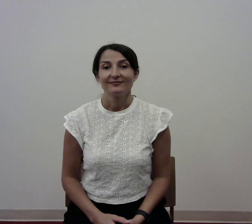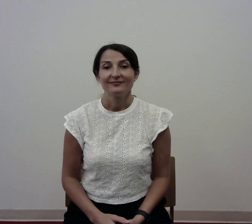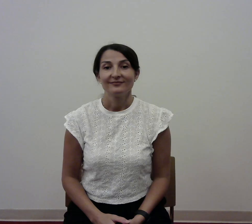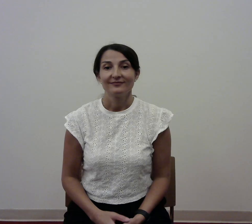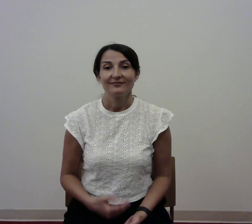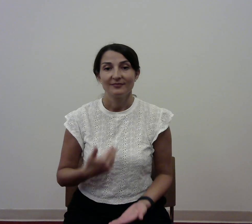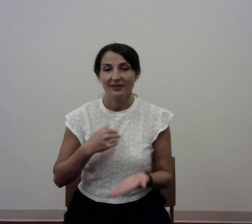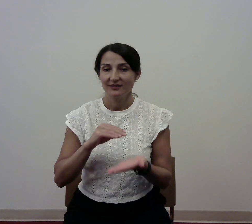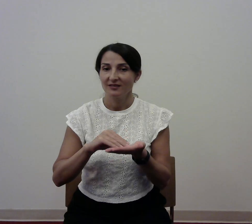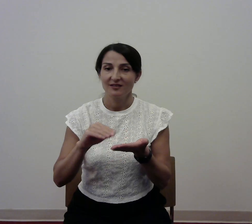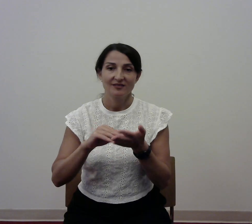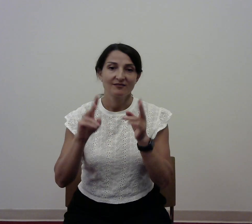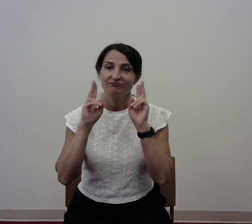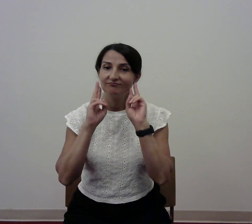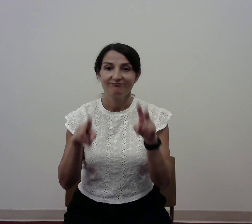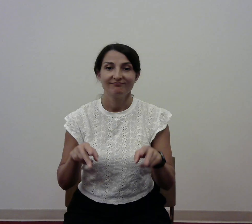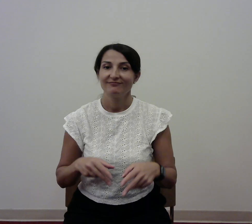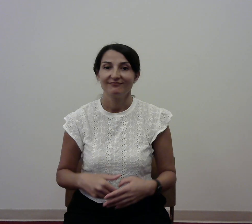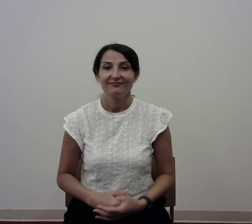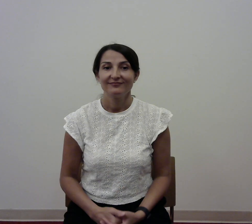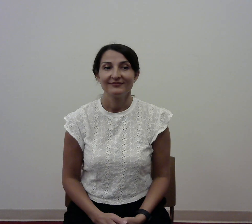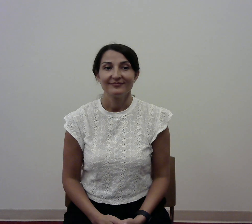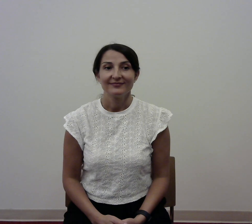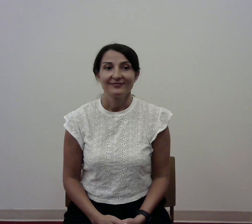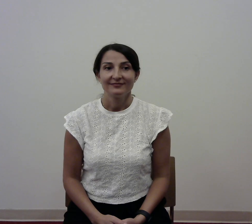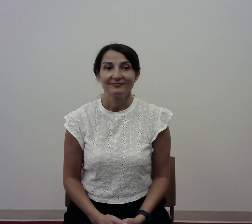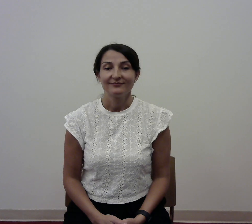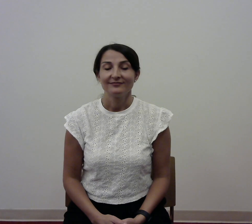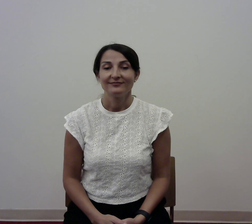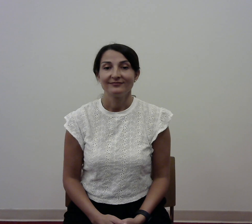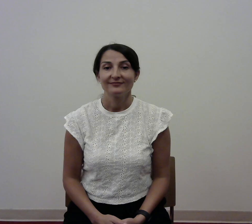Mən yaza bilmirəm